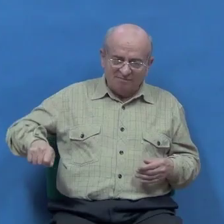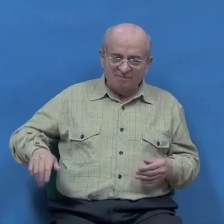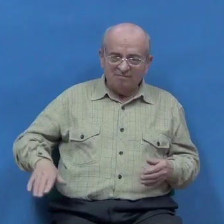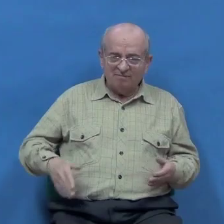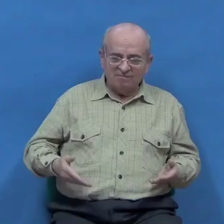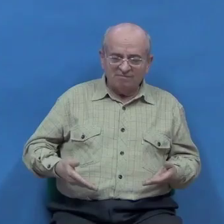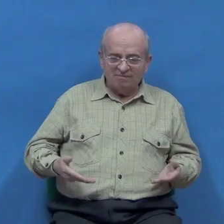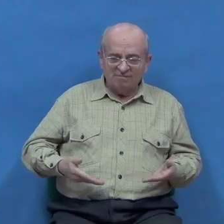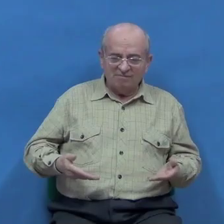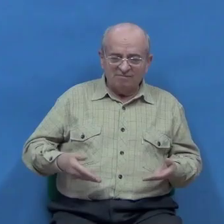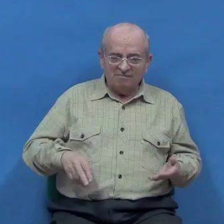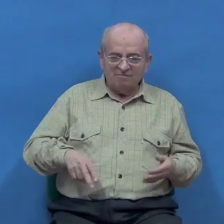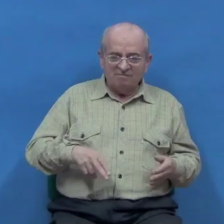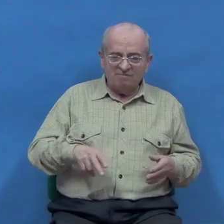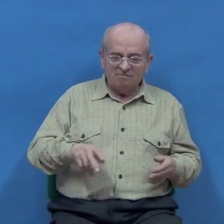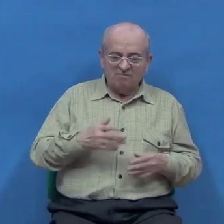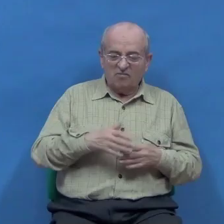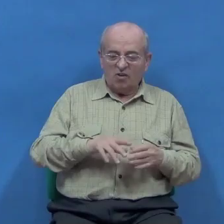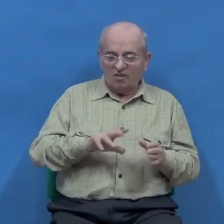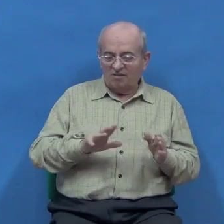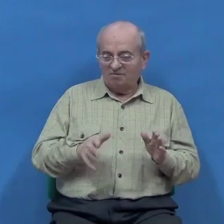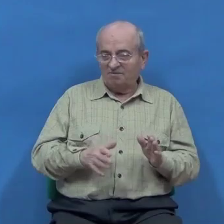Idą dalej, odchodzą. Kończy się.